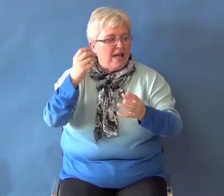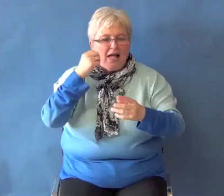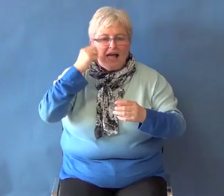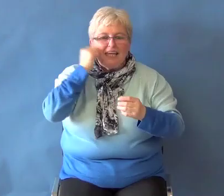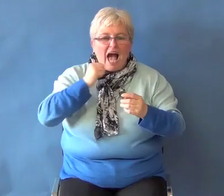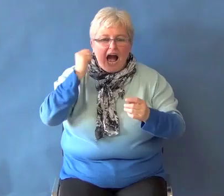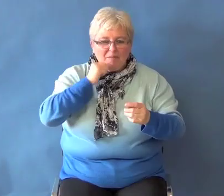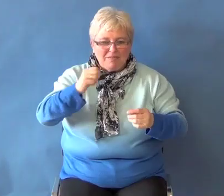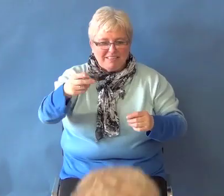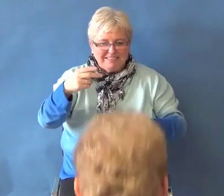Nie, jabłko.